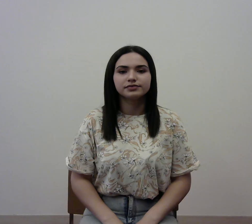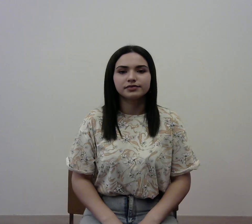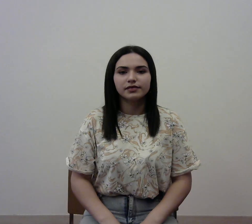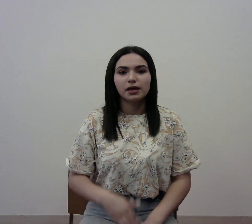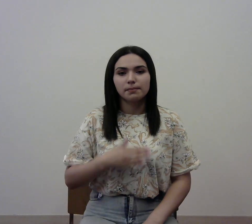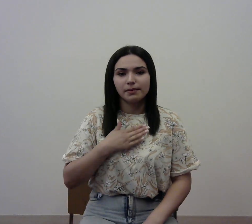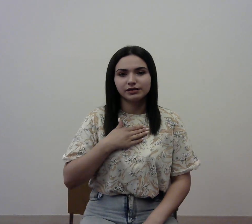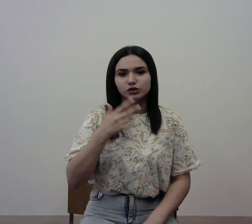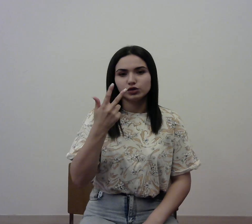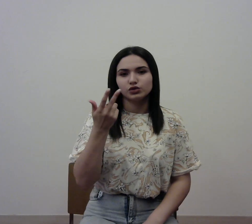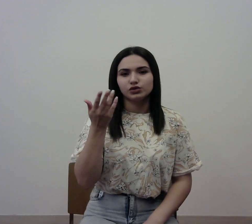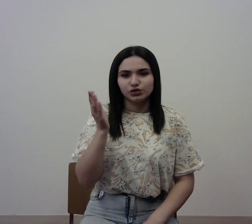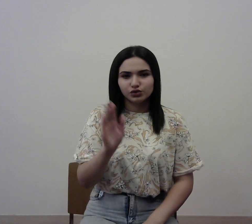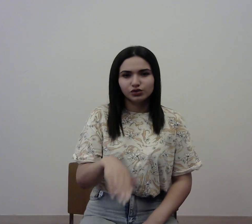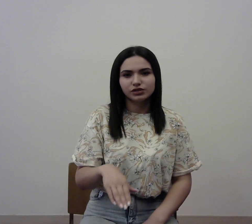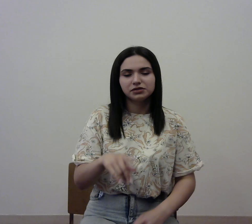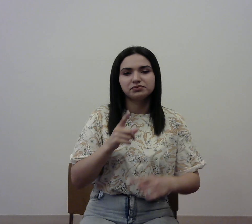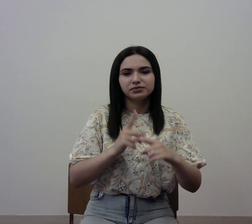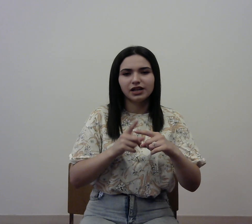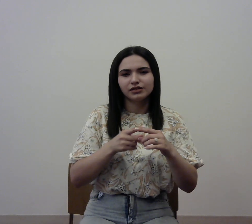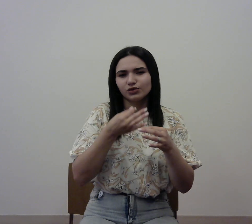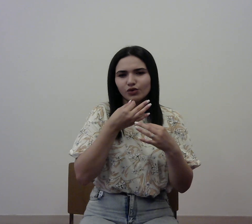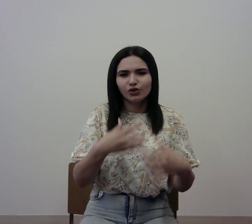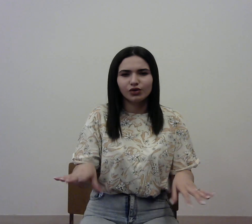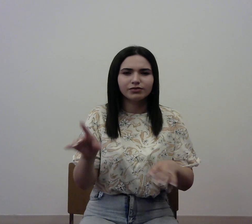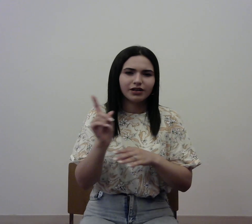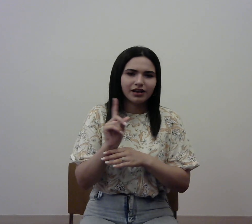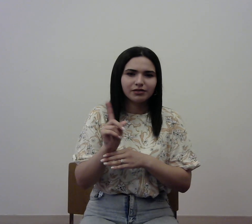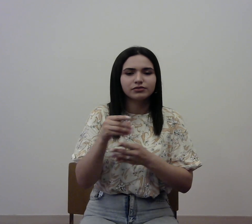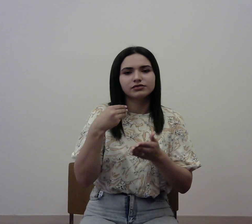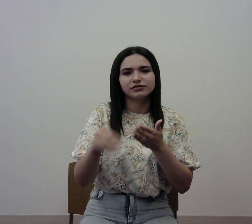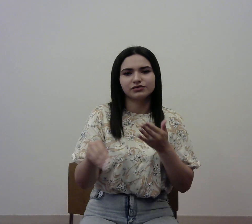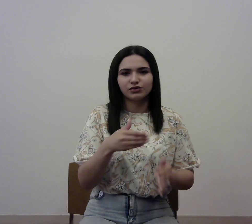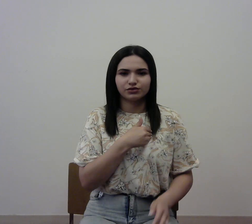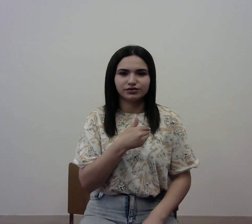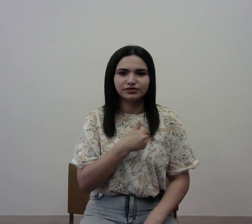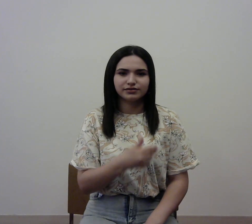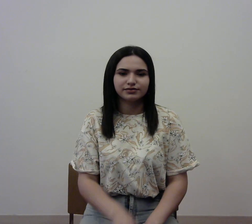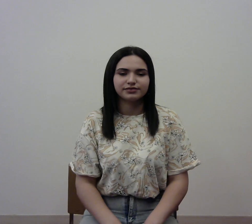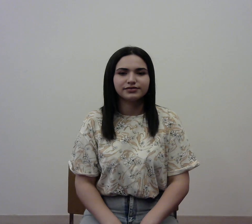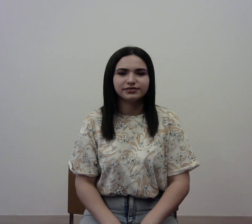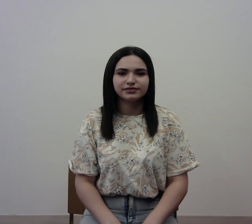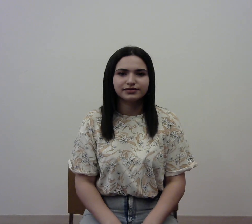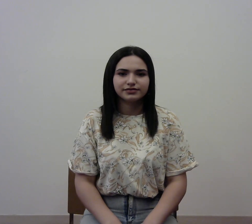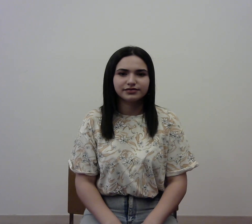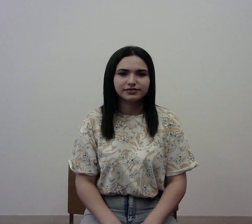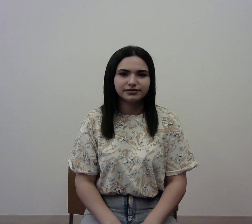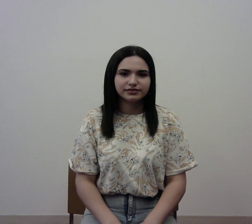Mən 3 ədəd qələm almaq istərdim